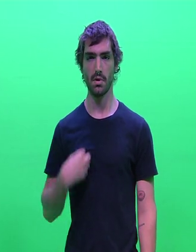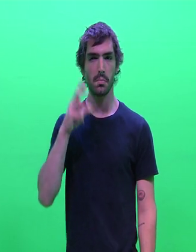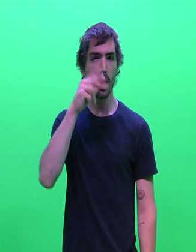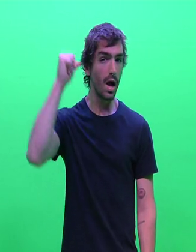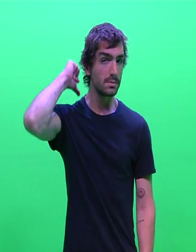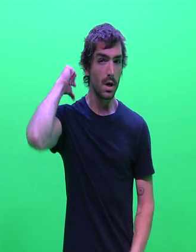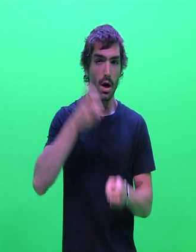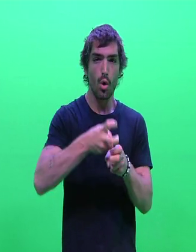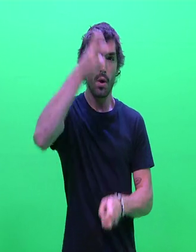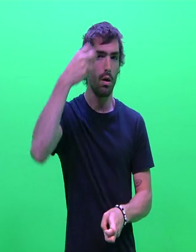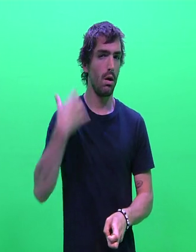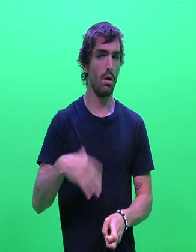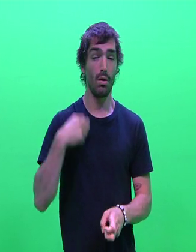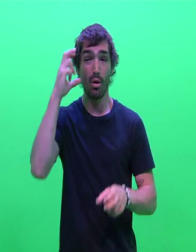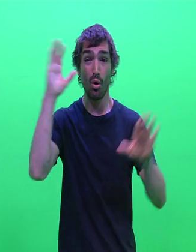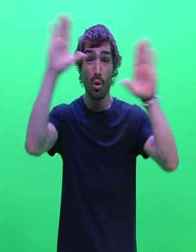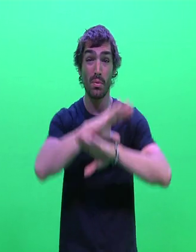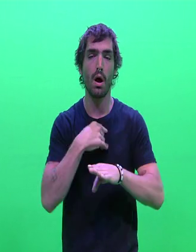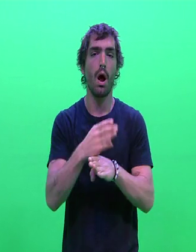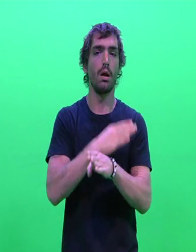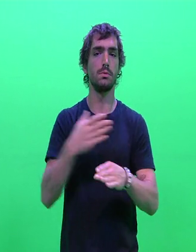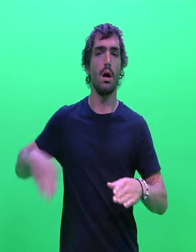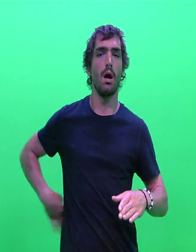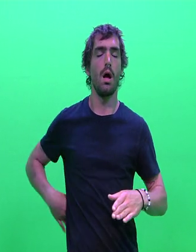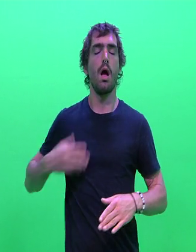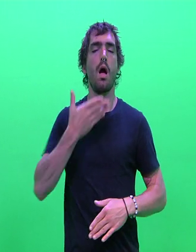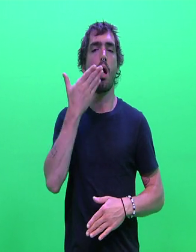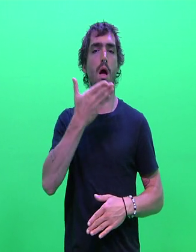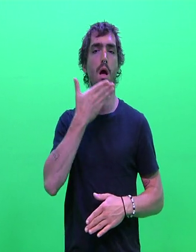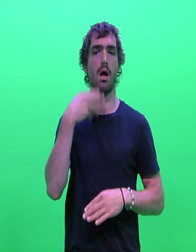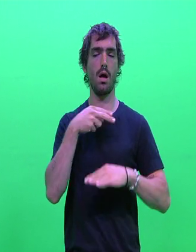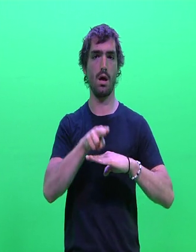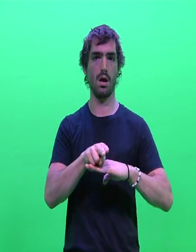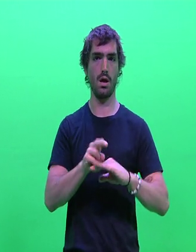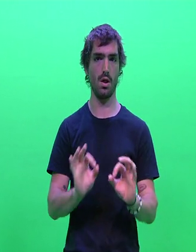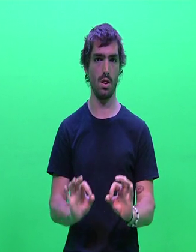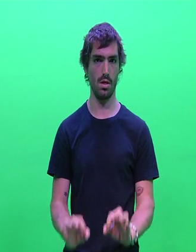Em fa mal l'esquena, la columna. Abans d'anar a dormir aplico calor quan estic al llit.